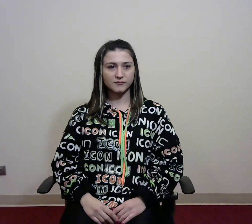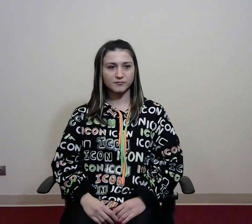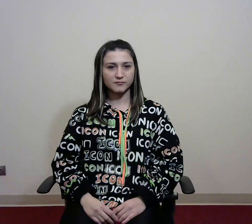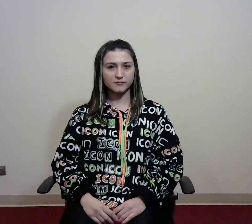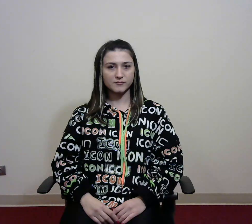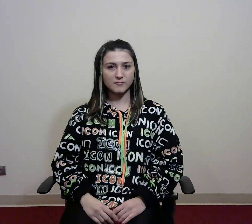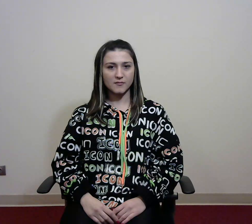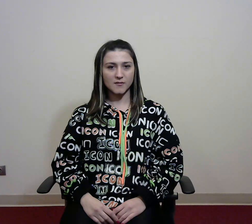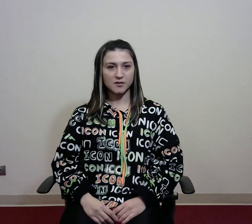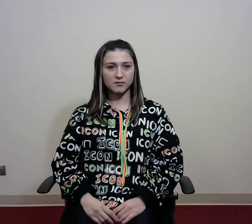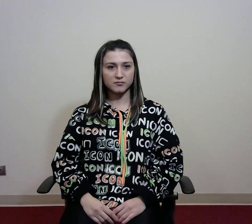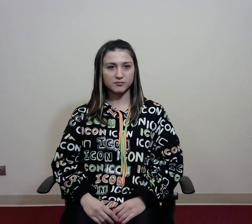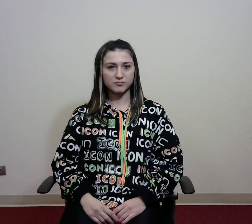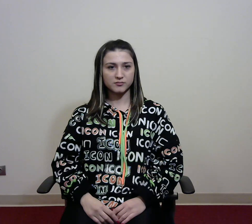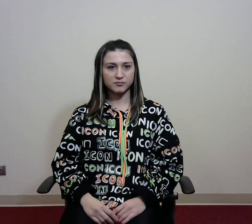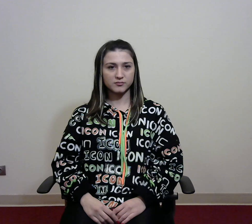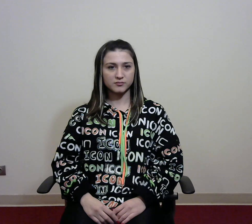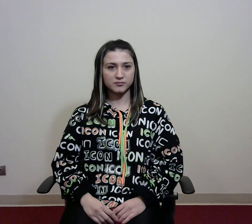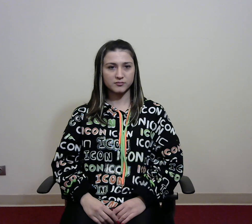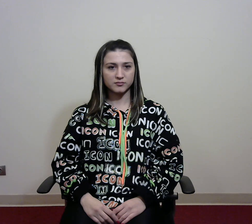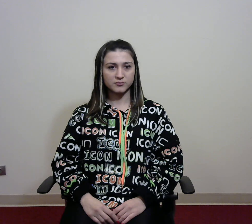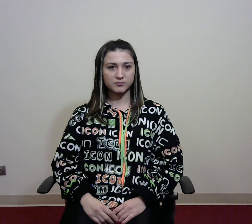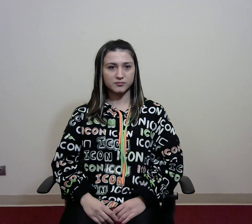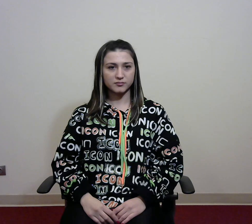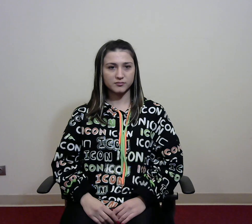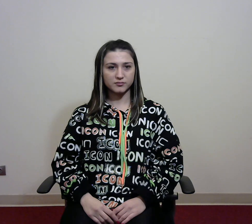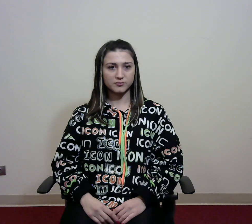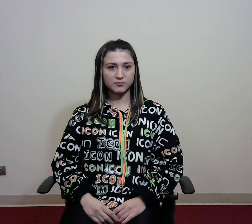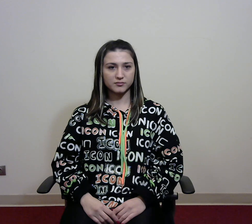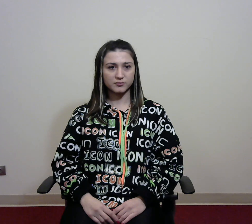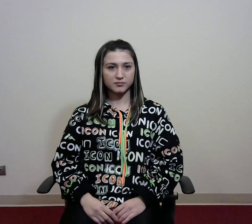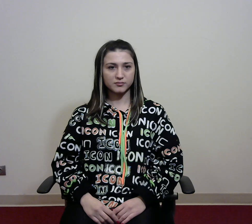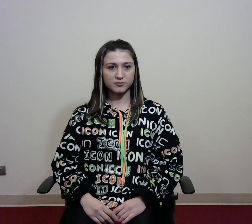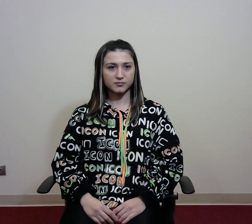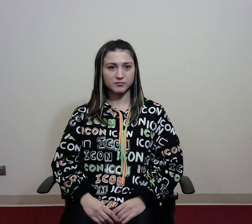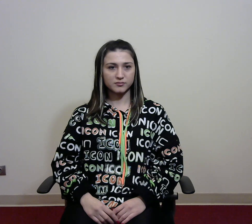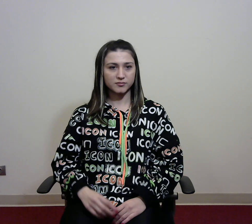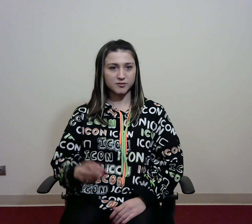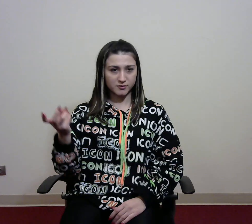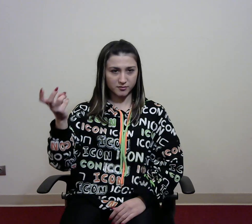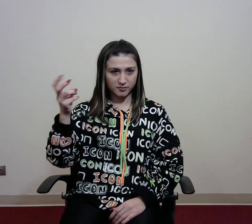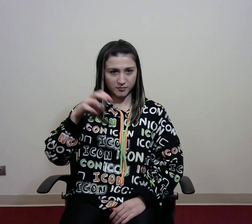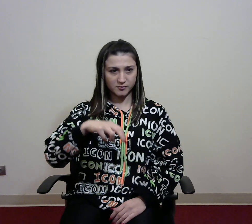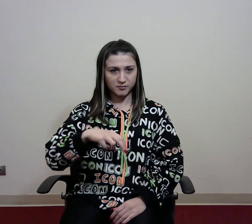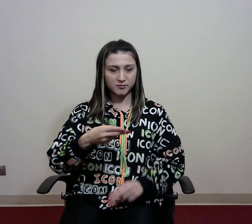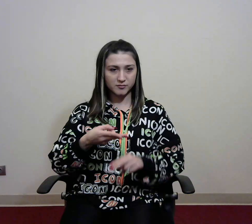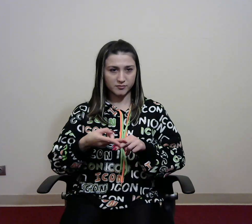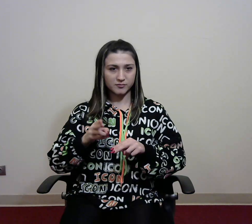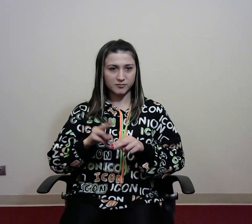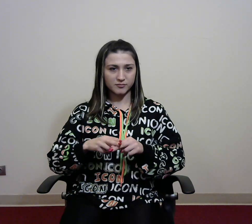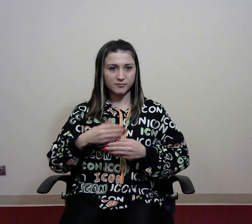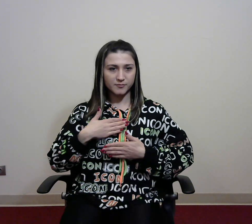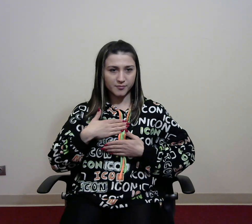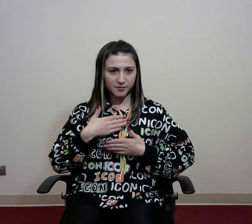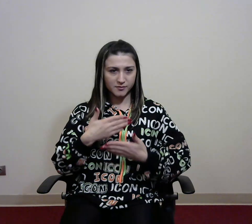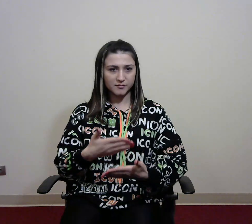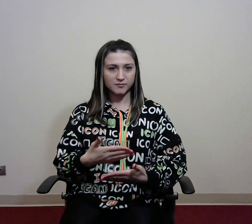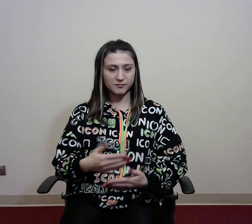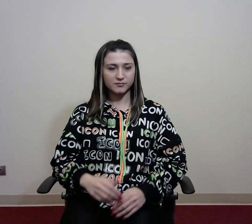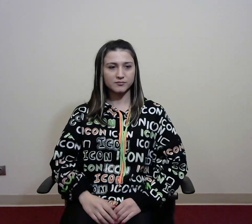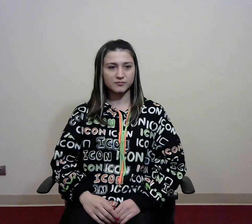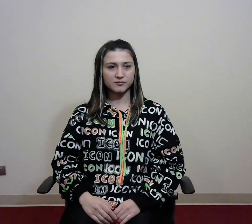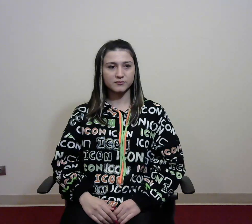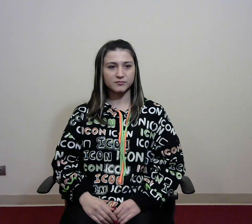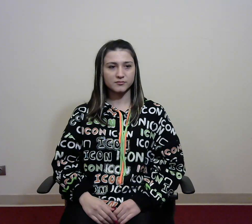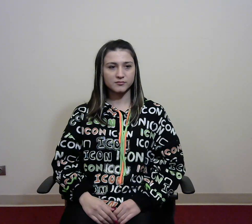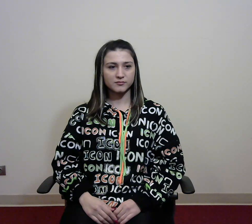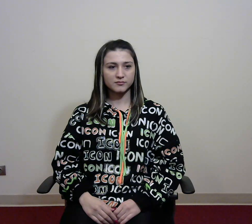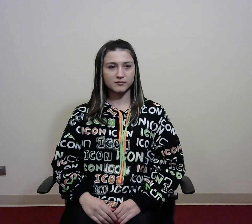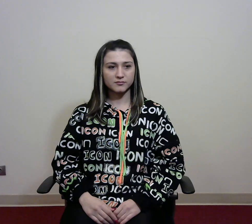Gəldiyinizə görə minnətdaram